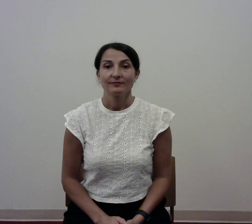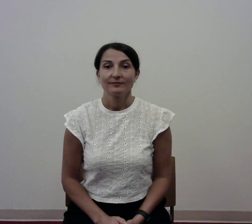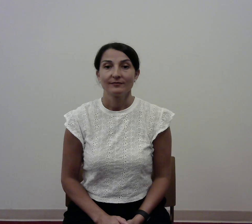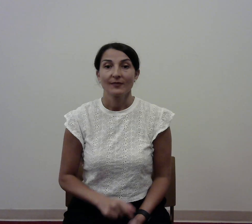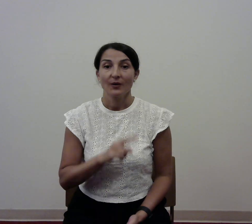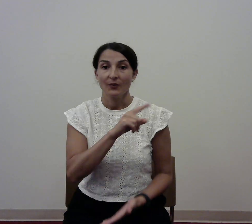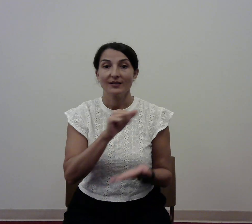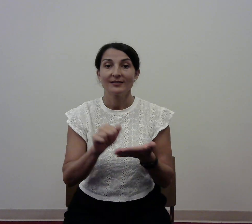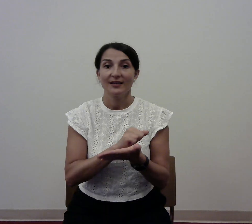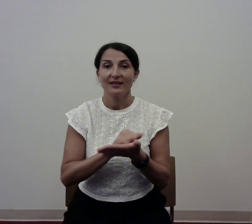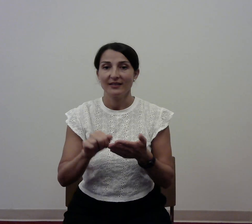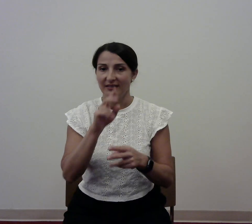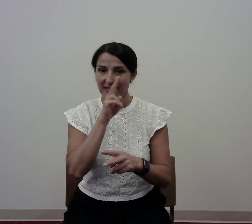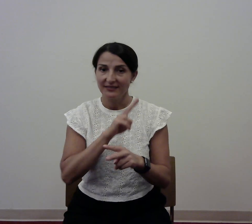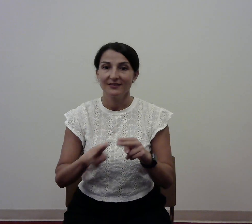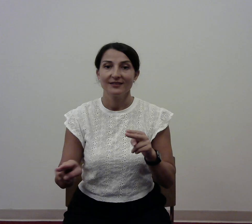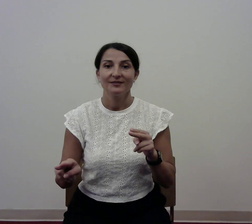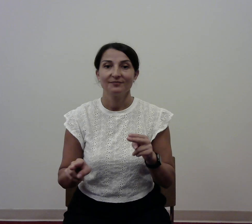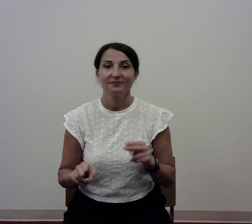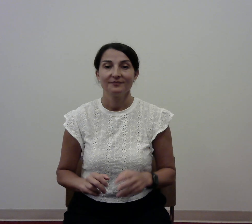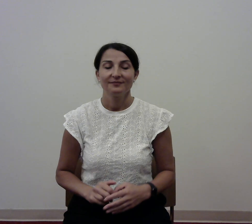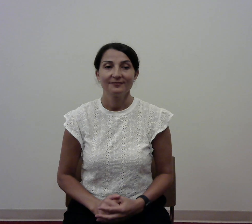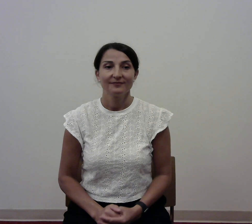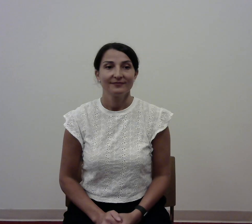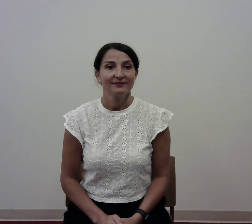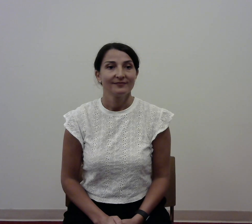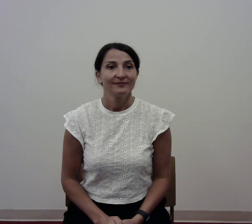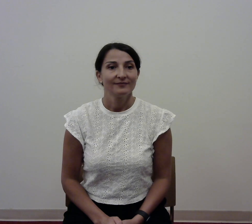O sənədlərini itirib